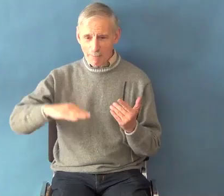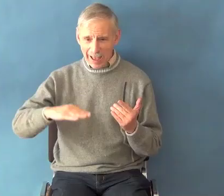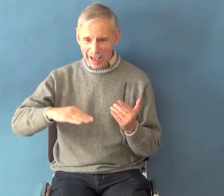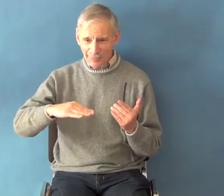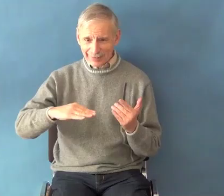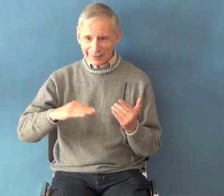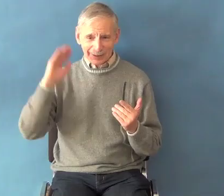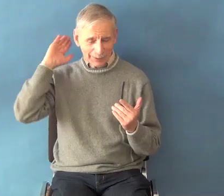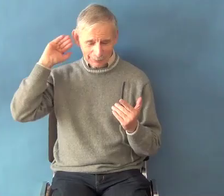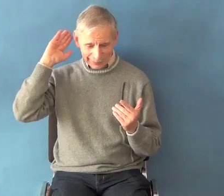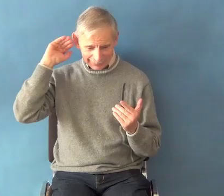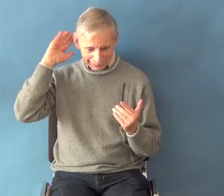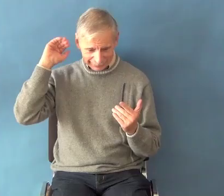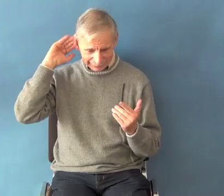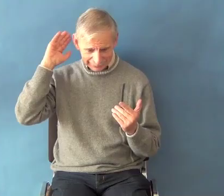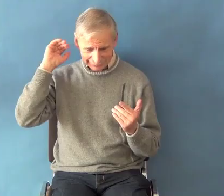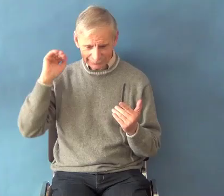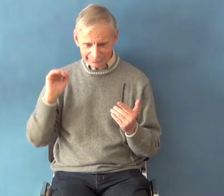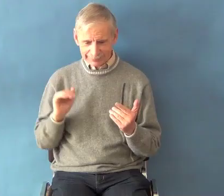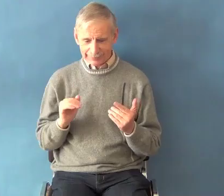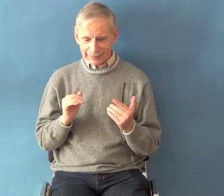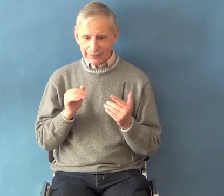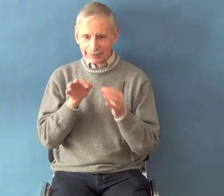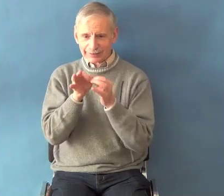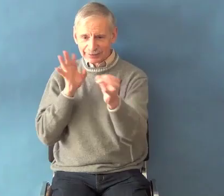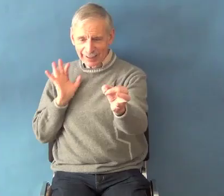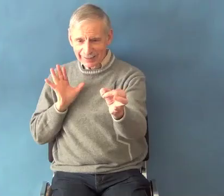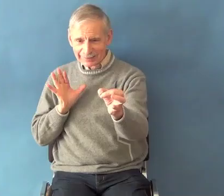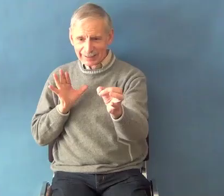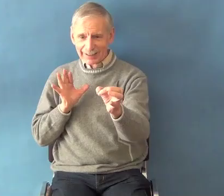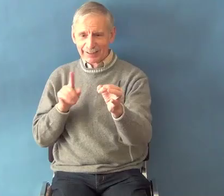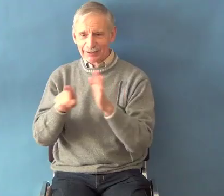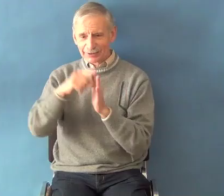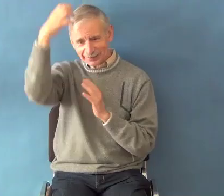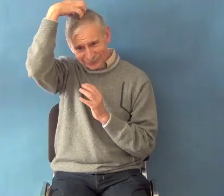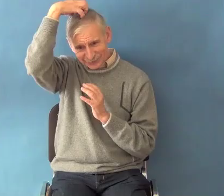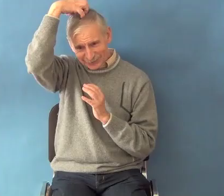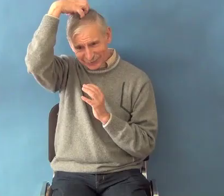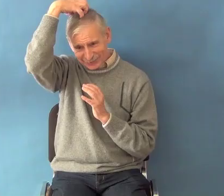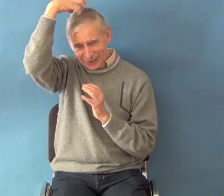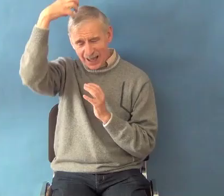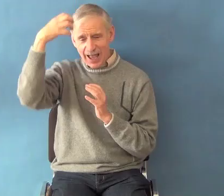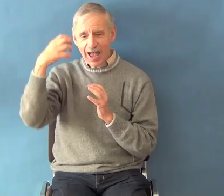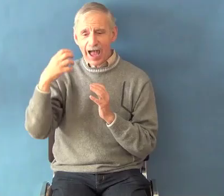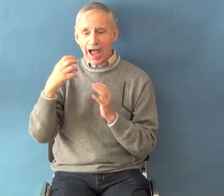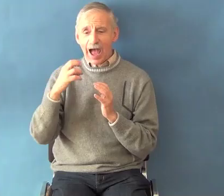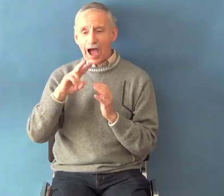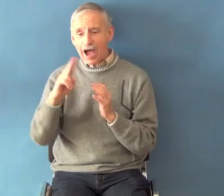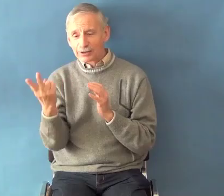Mały miś strzela z łuku do czegoś na głowie.